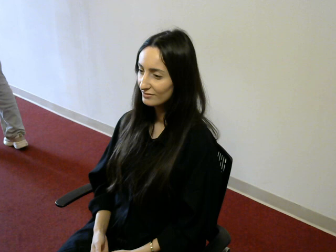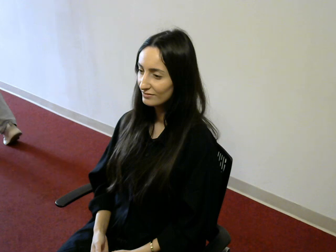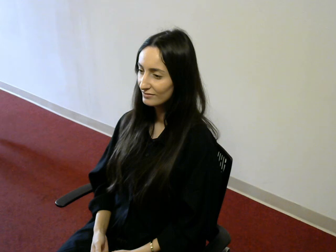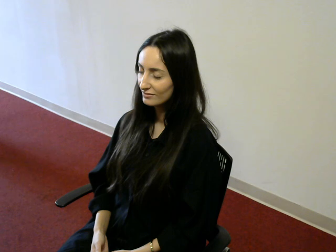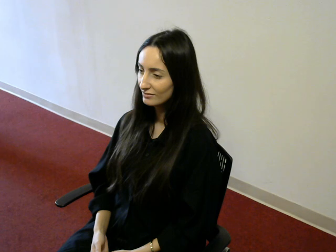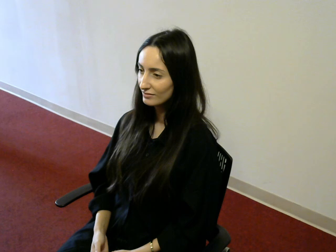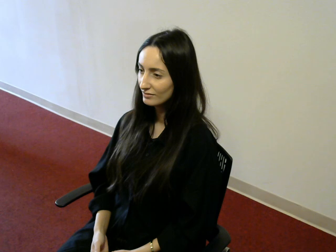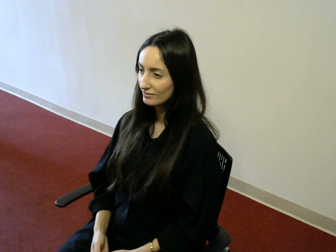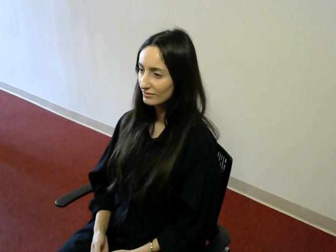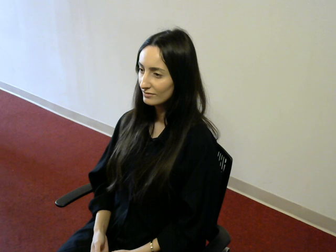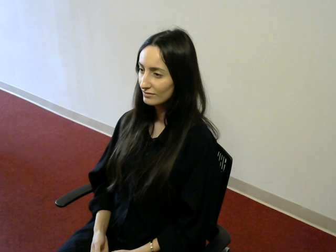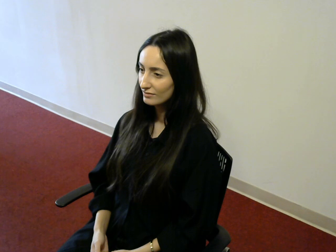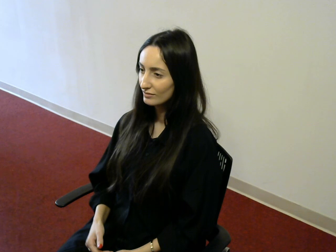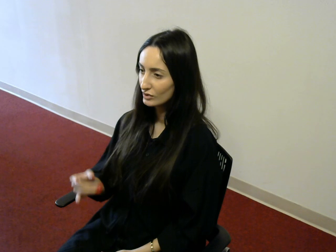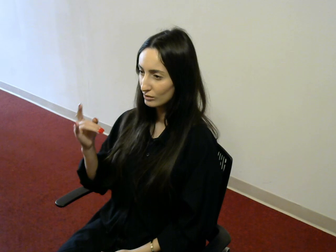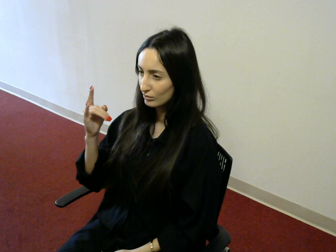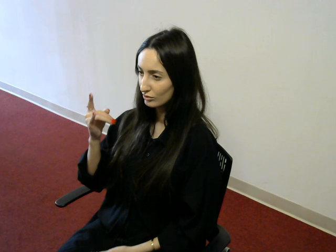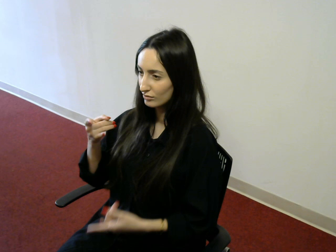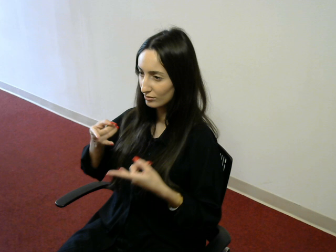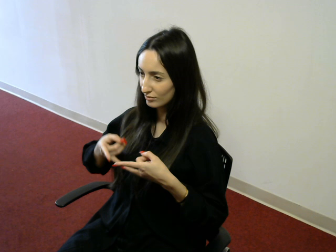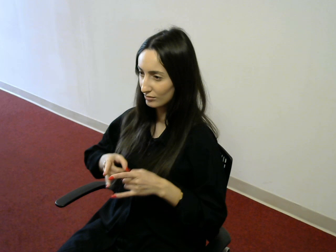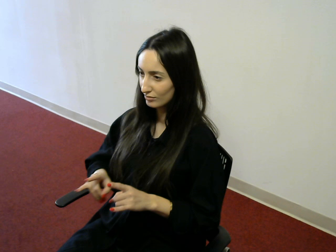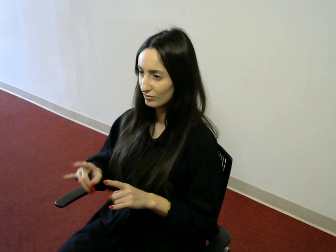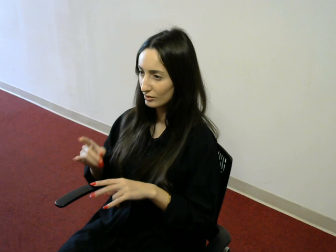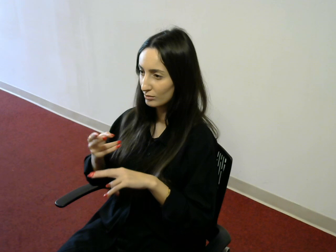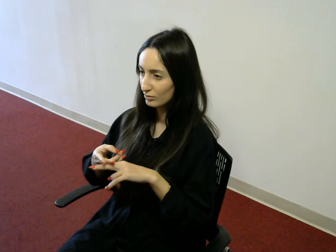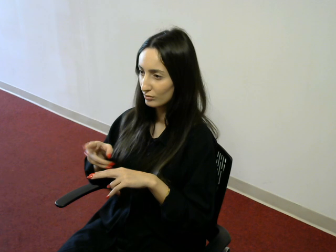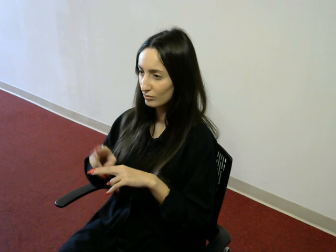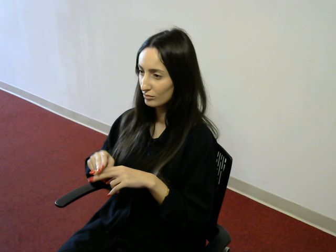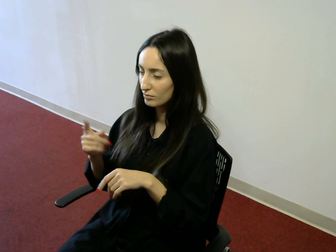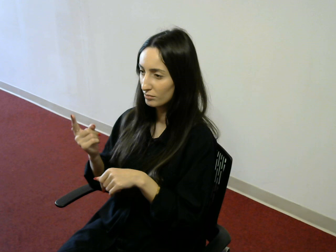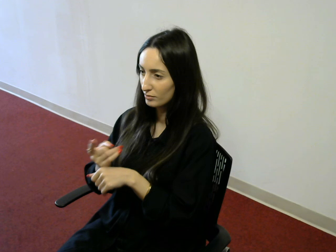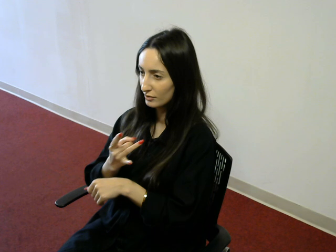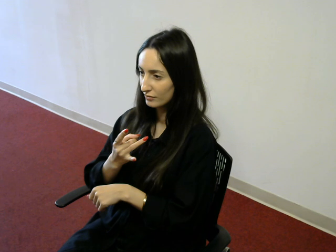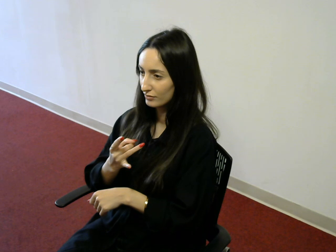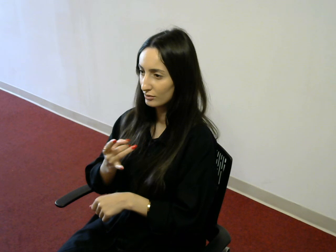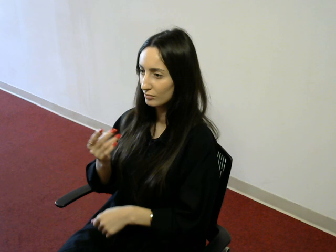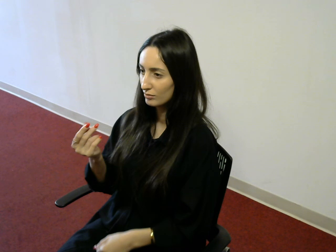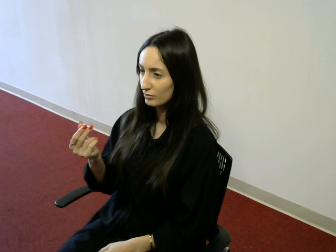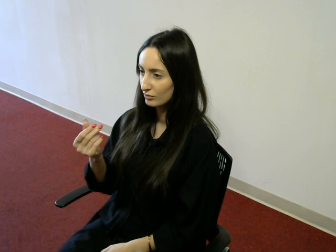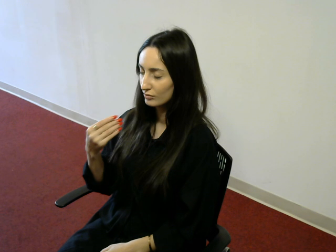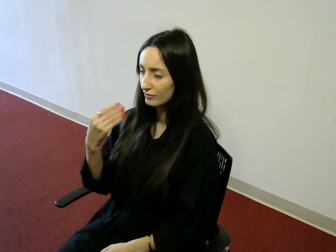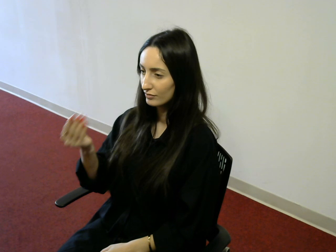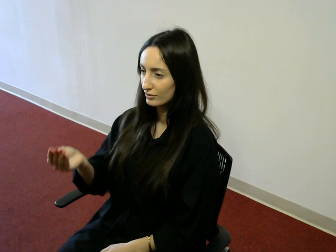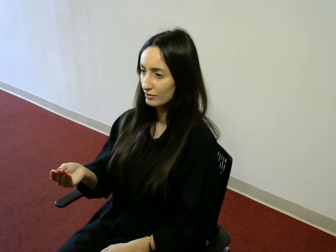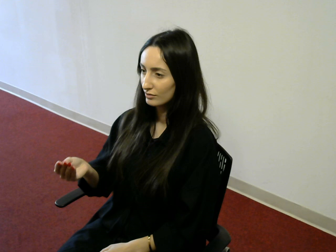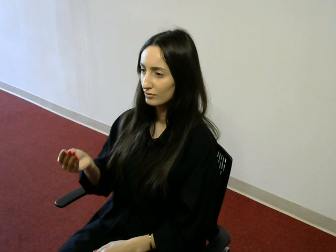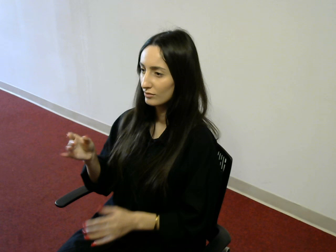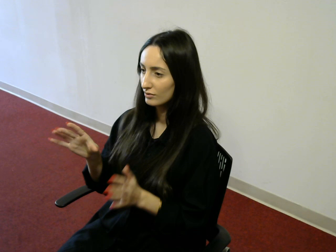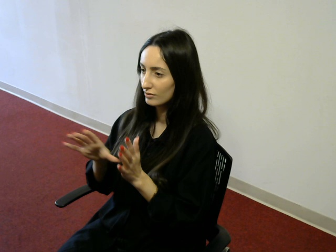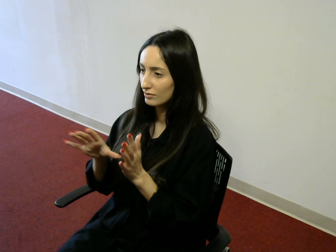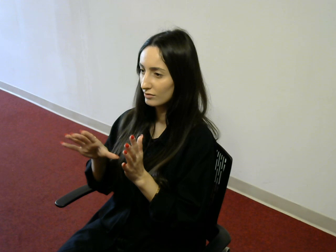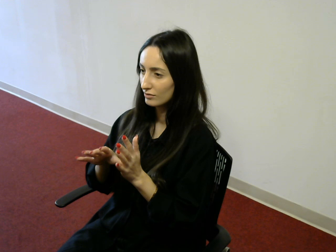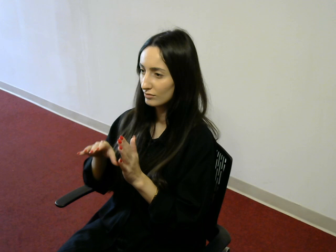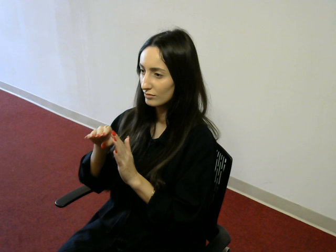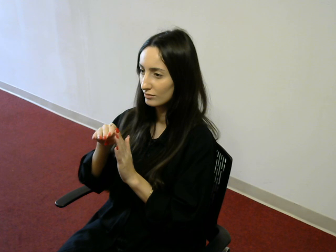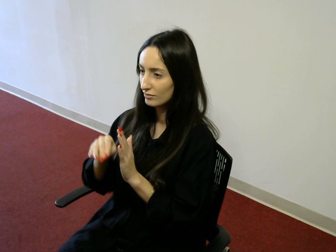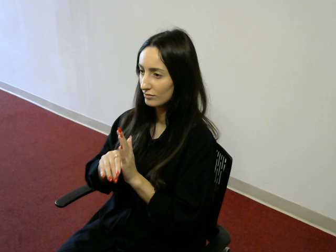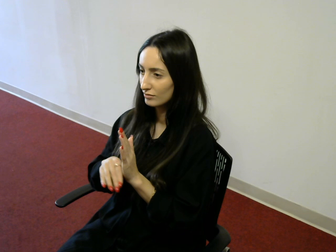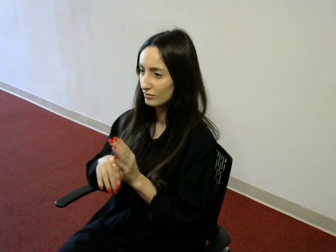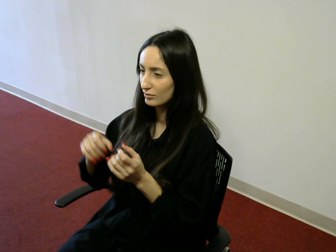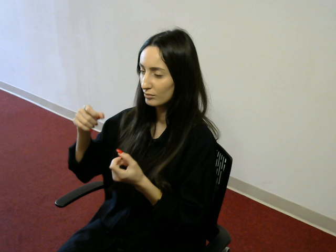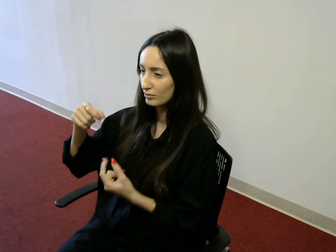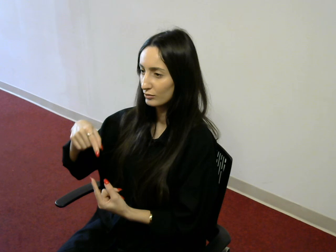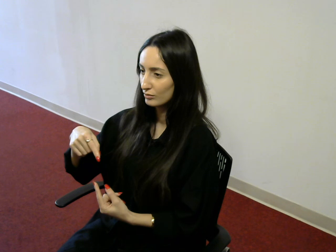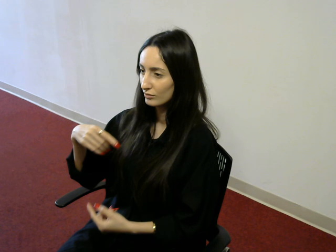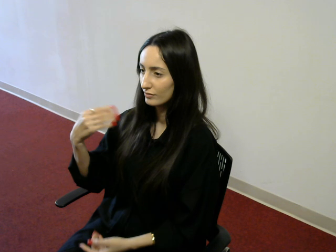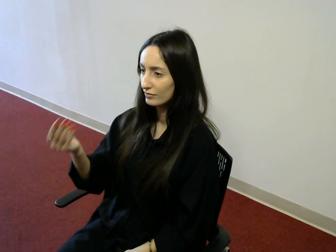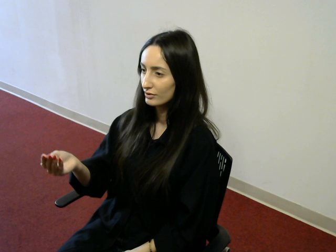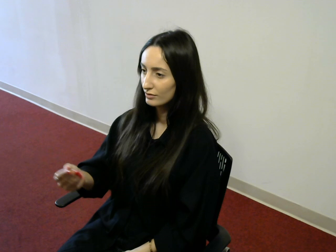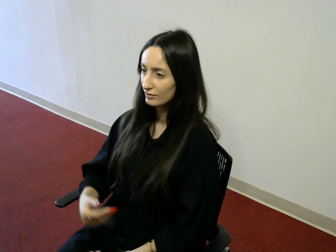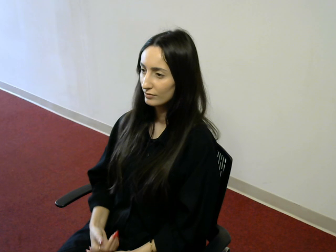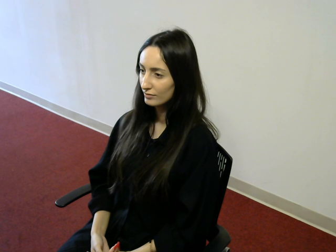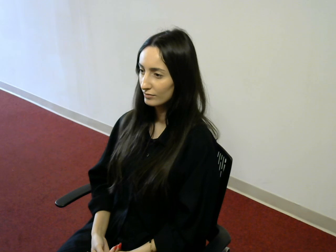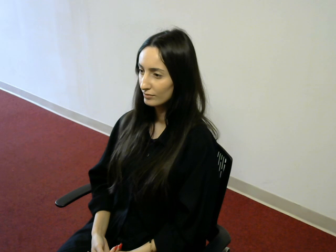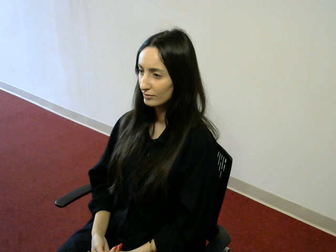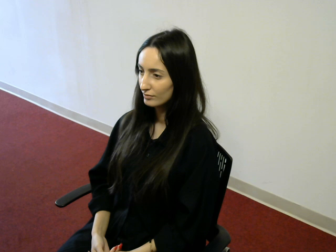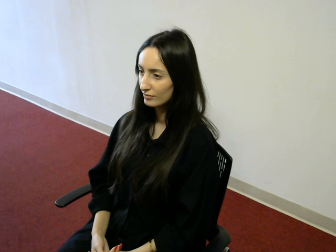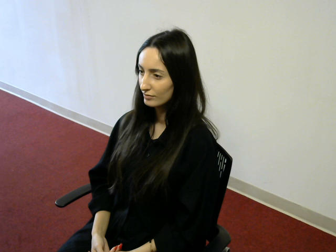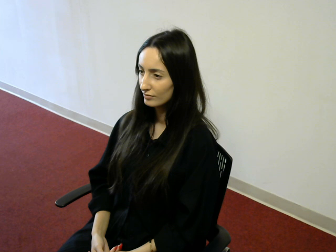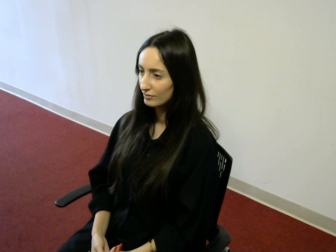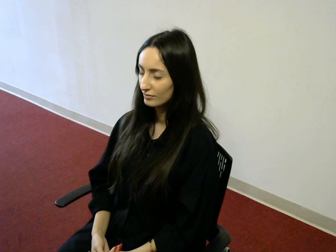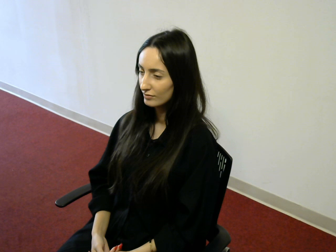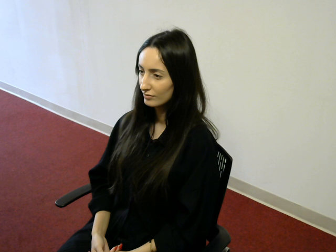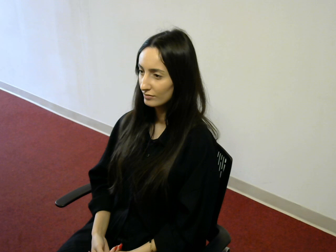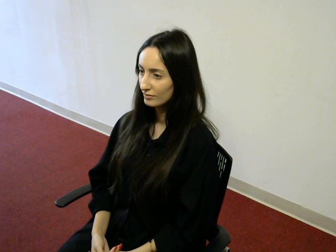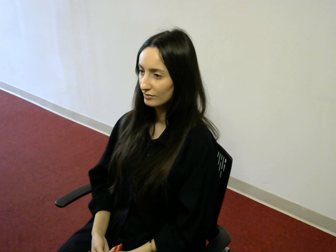Uşağın doğulmasına görə birdəfəlik məbləğin verilməsi elektron qaydaya uyğun verilir